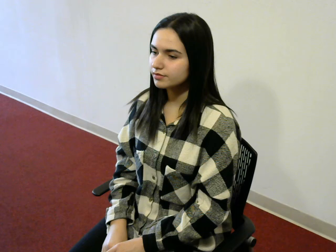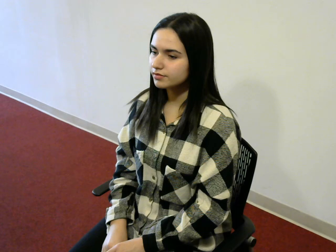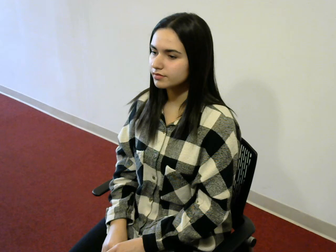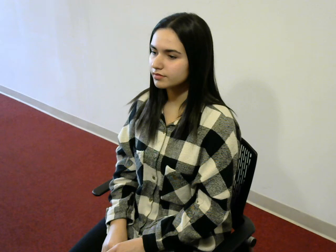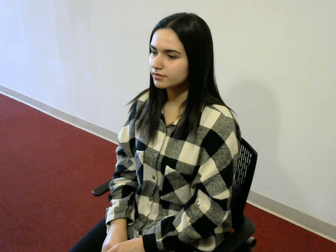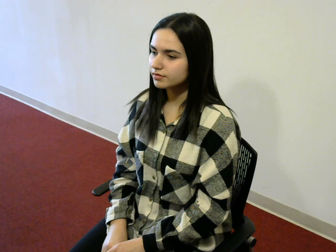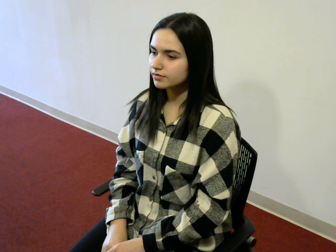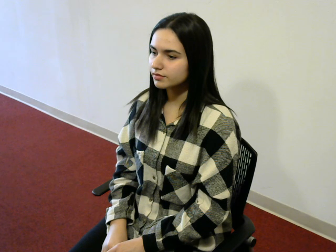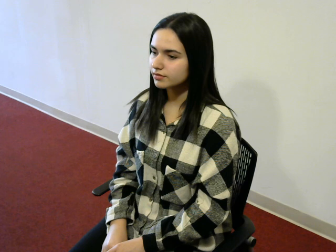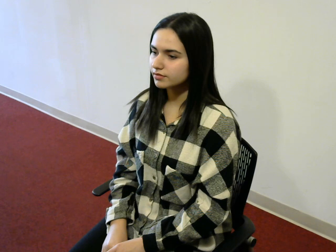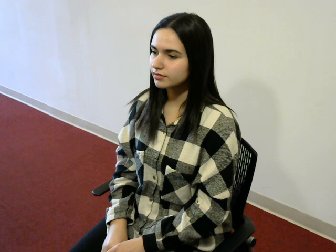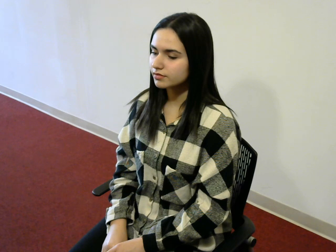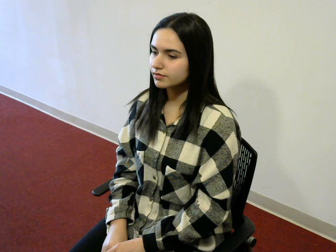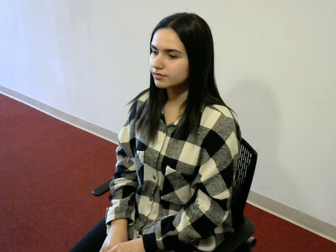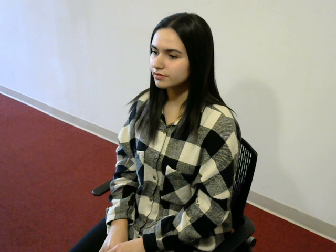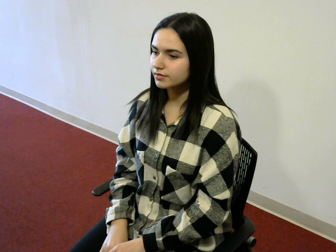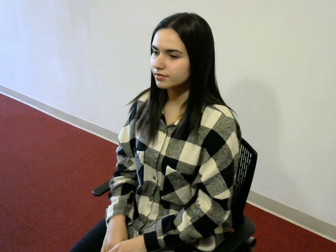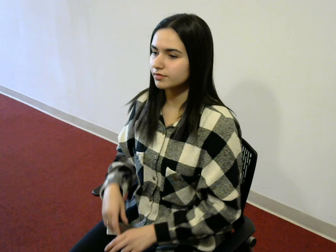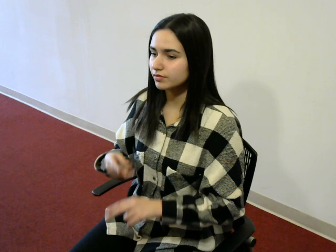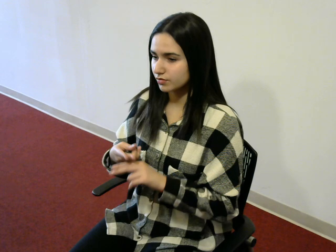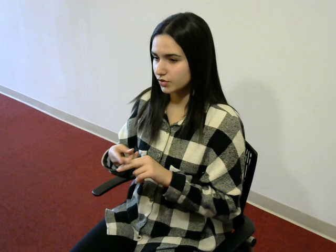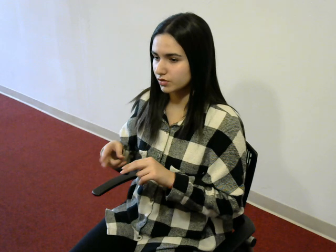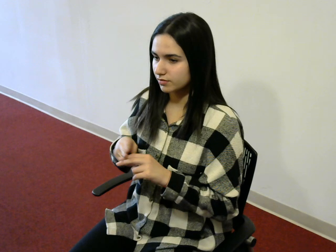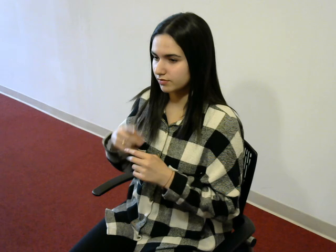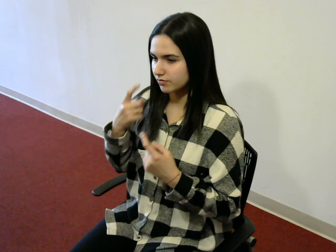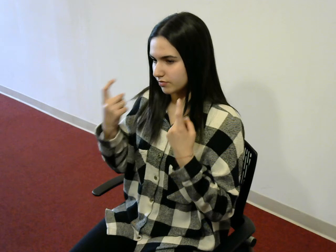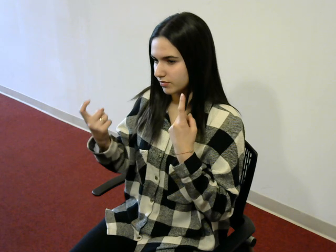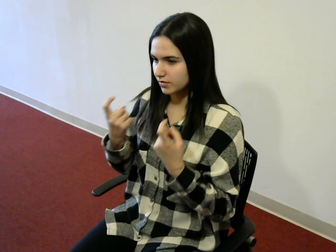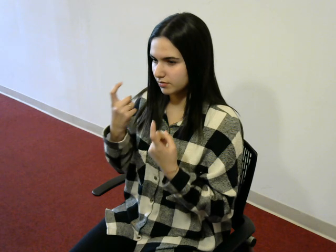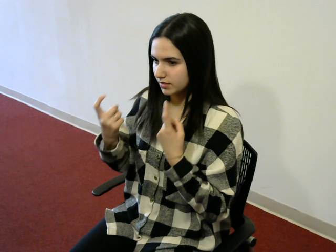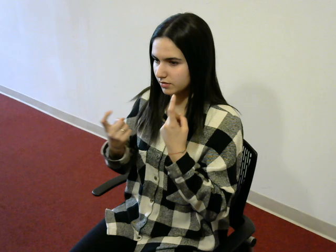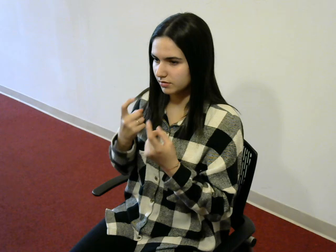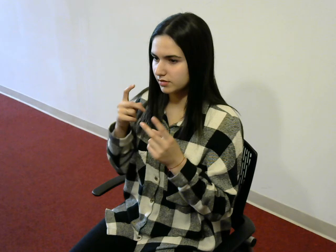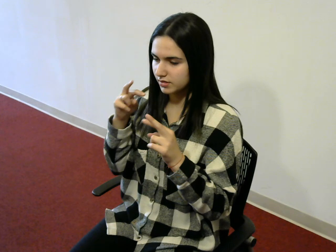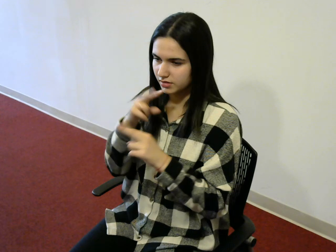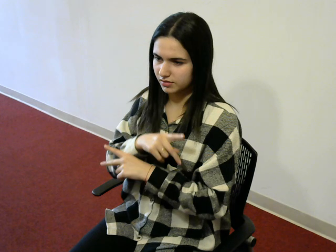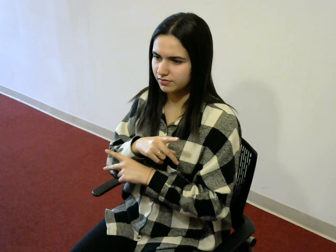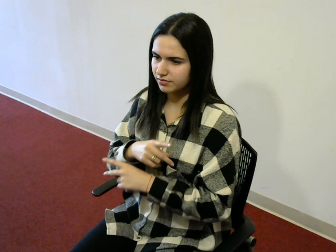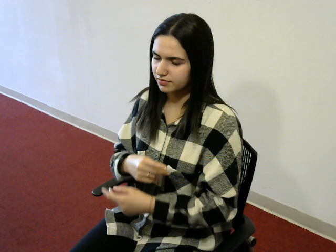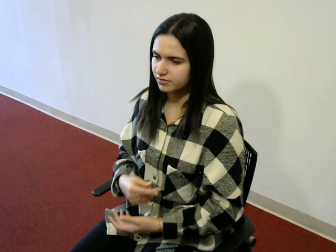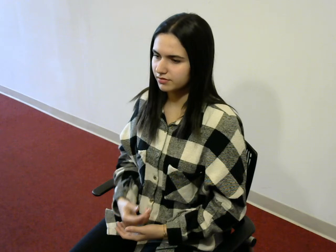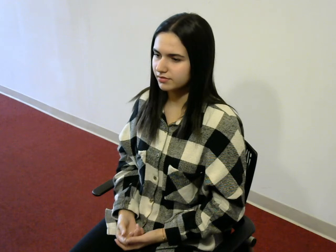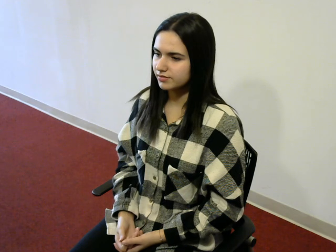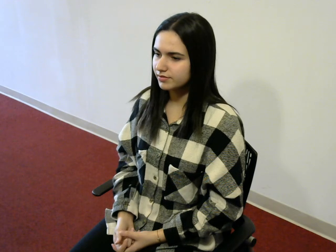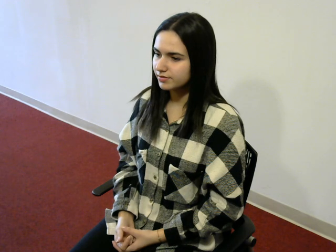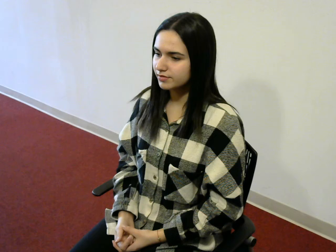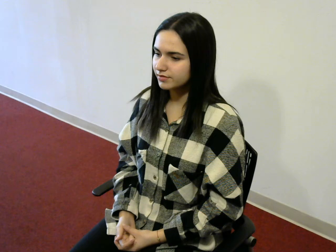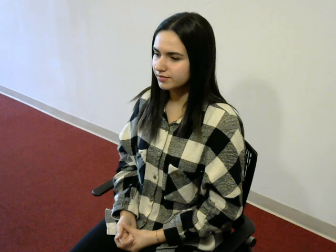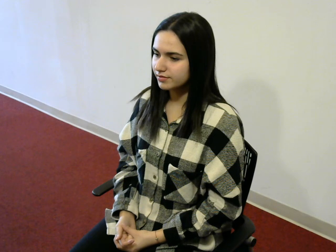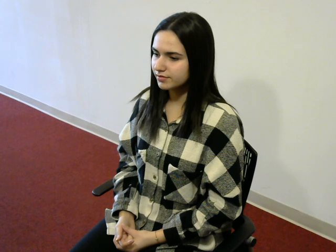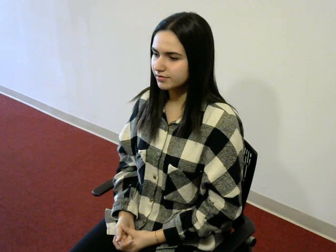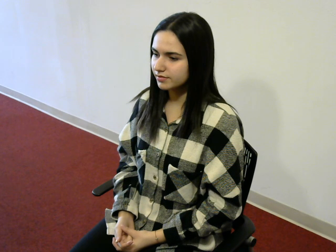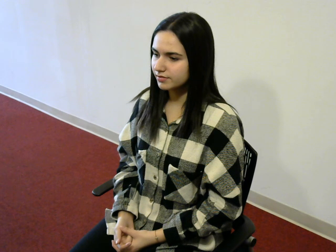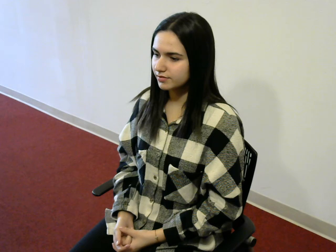Bu məlumat səhvdir